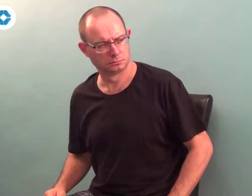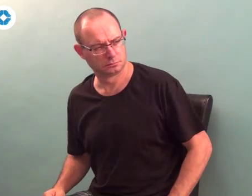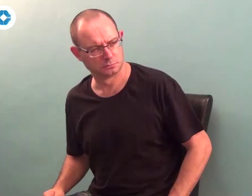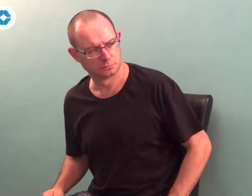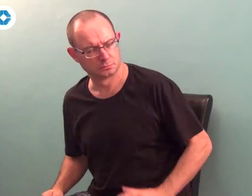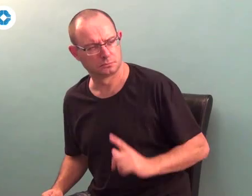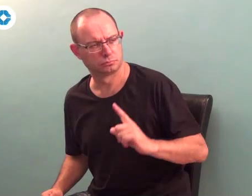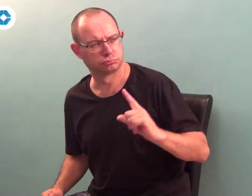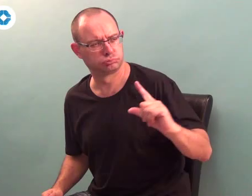Mijają go, odchodzą.